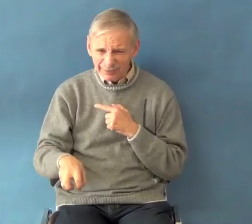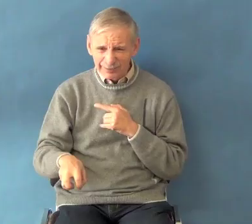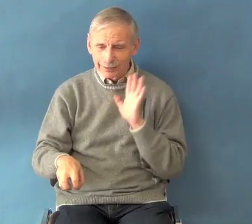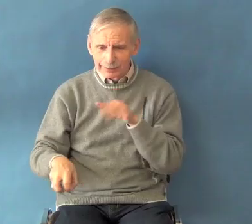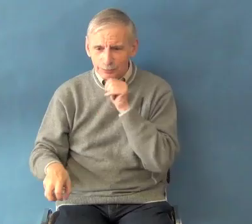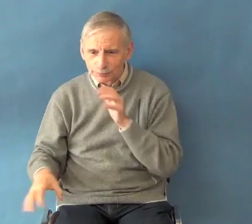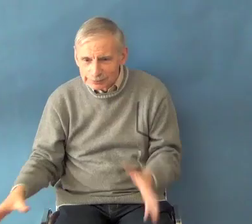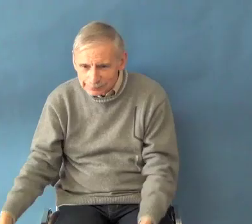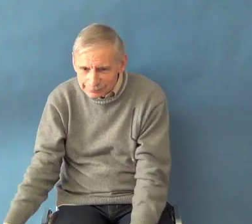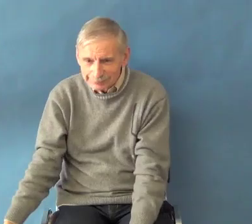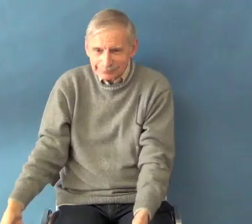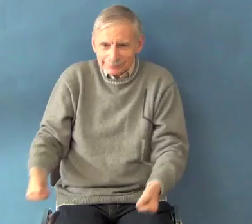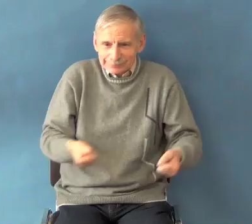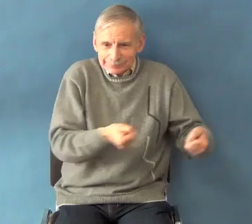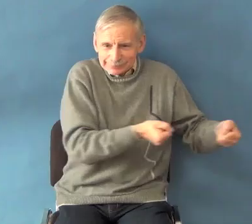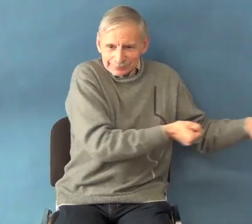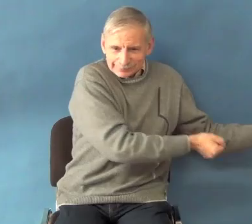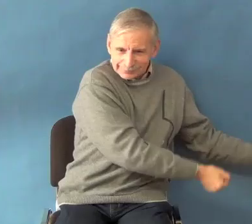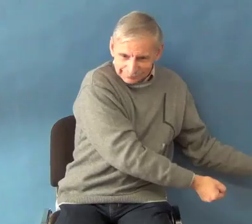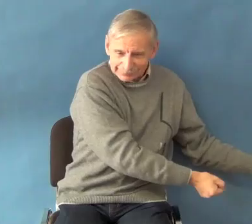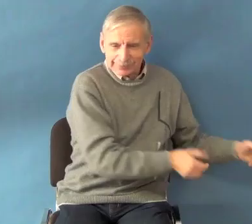Próbuje wziąć cały kosz. Przenosi go.